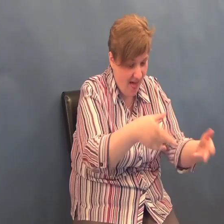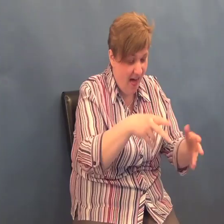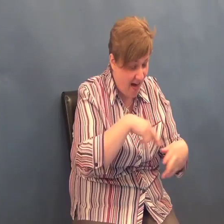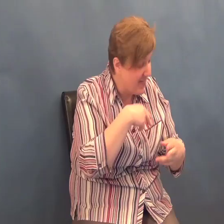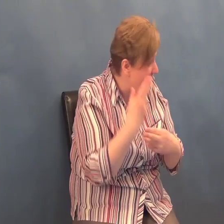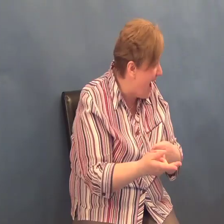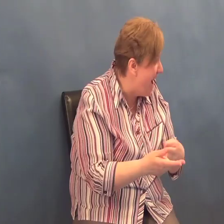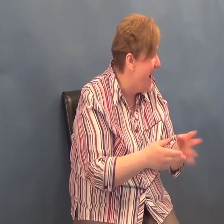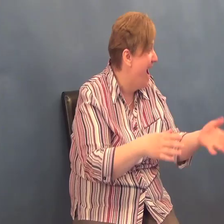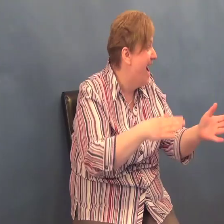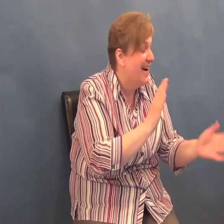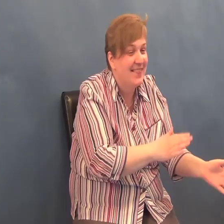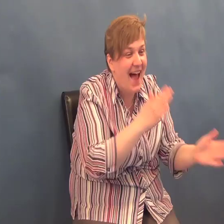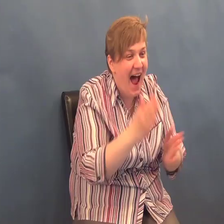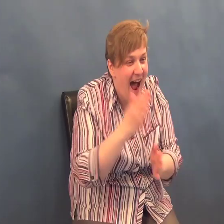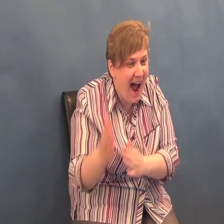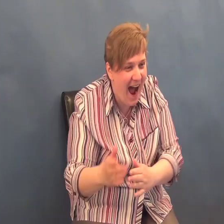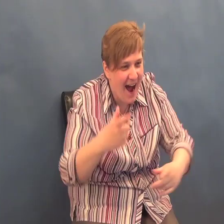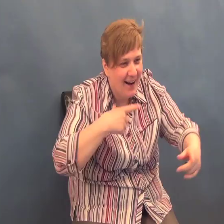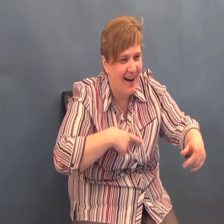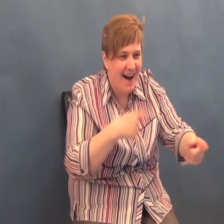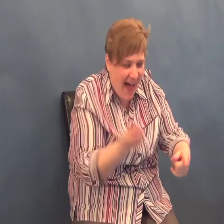Aha, dalej mam mówić, jeszcze kolejne?